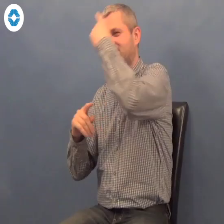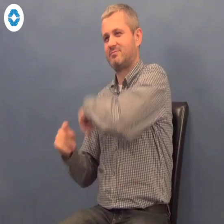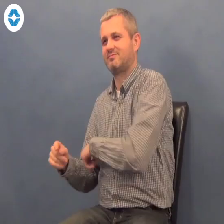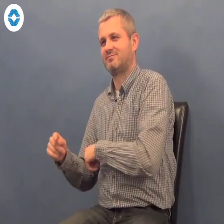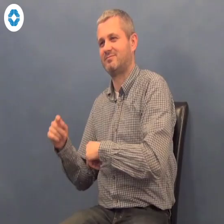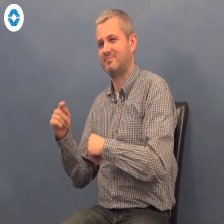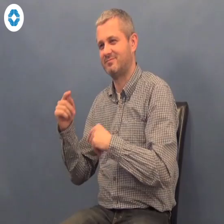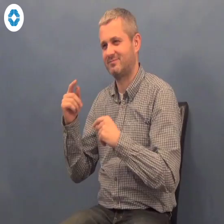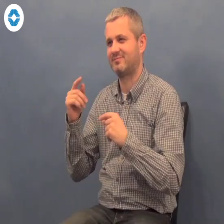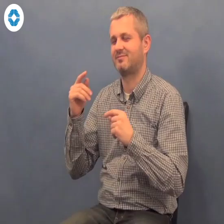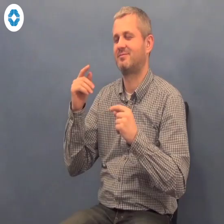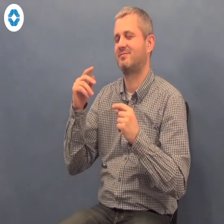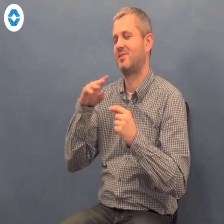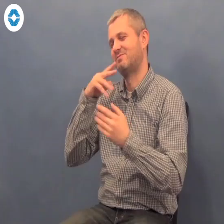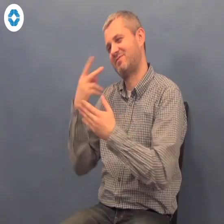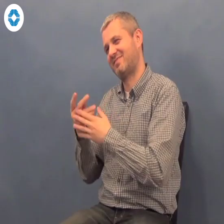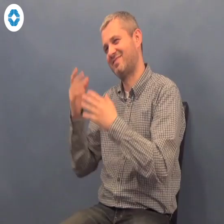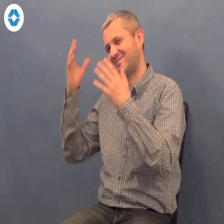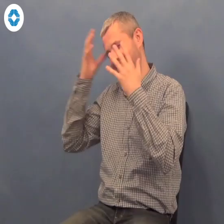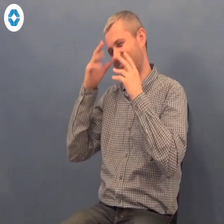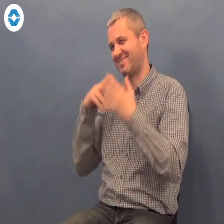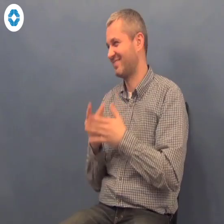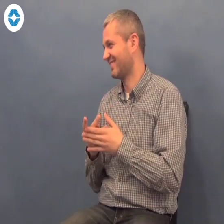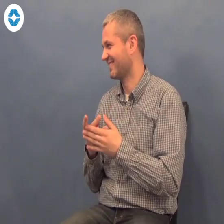Kot leży z koszem na głowie.